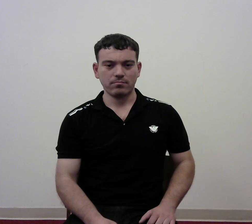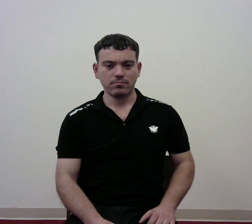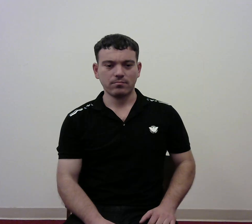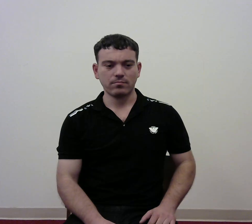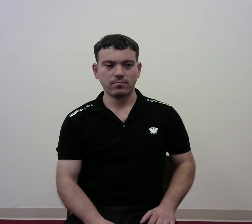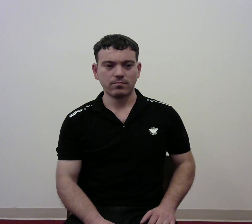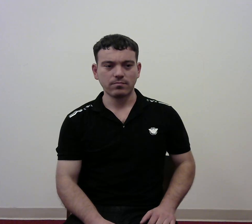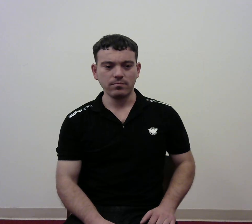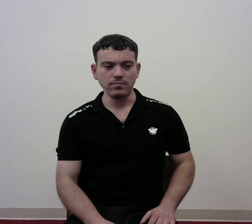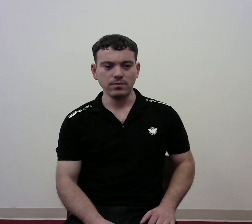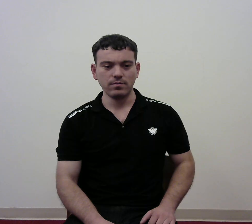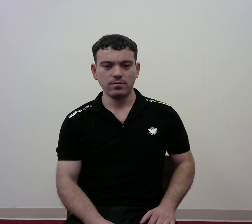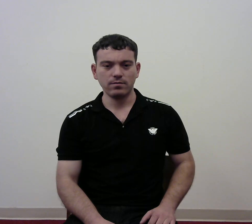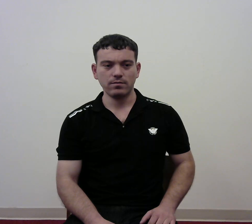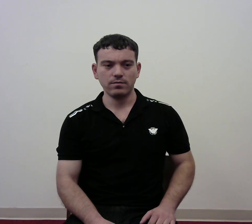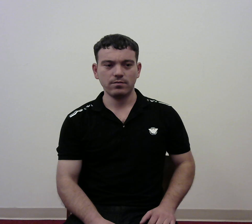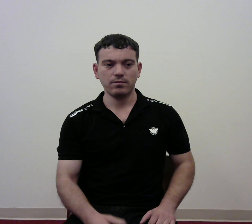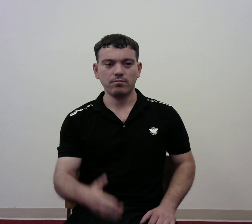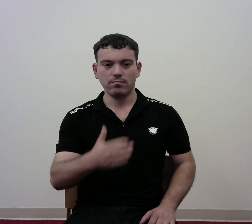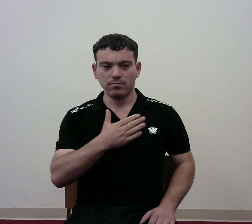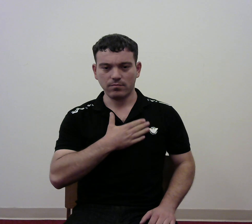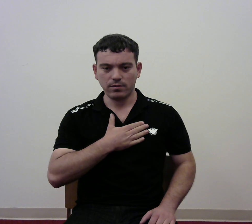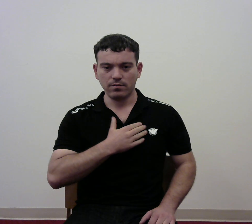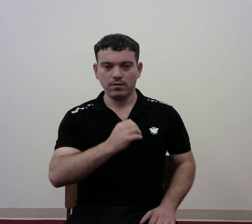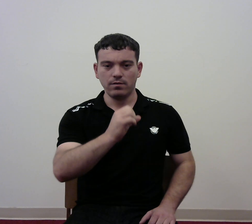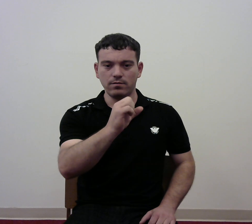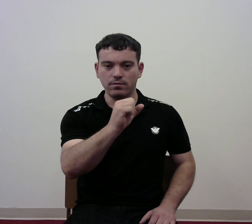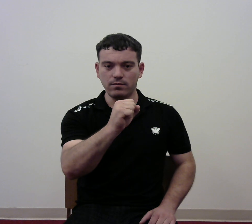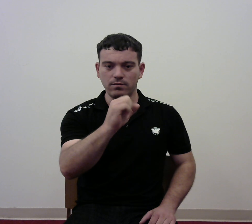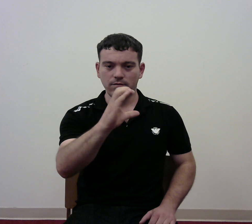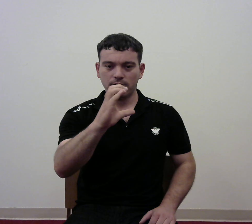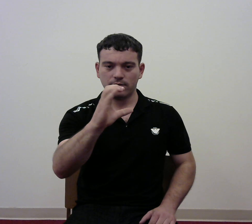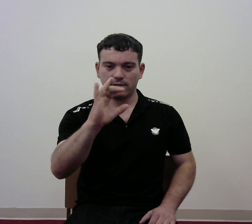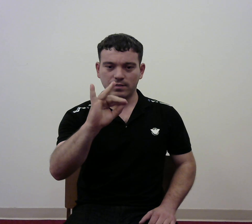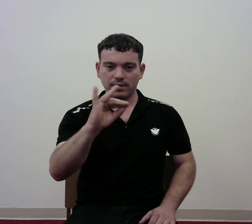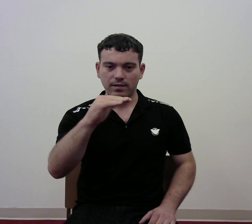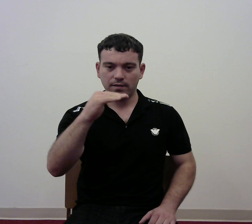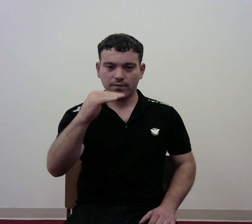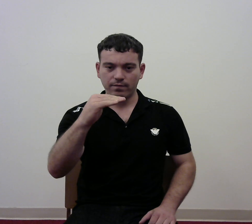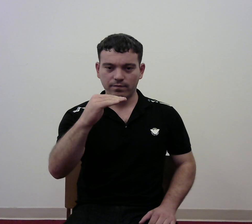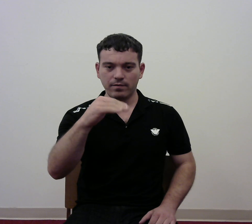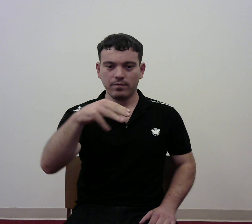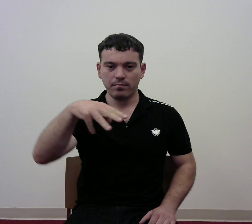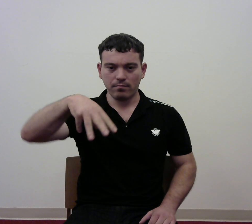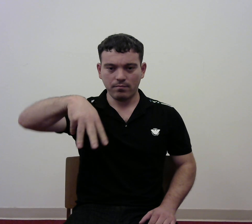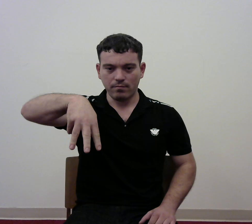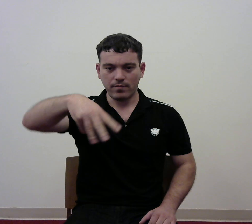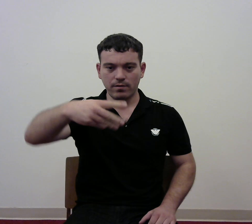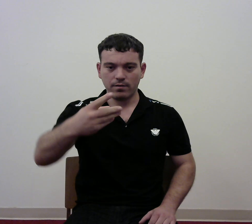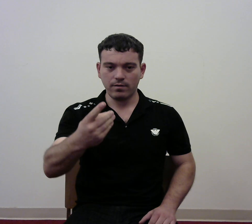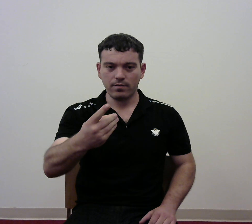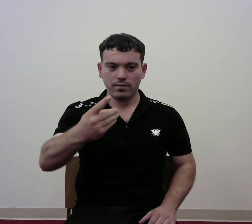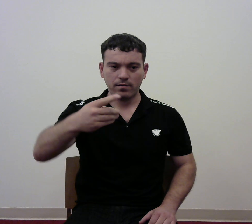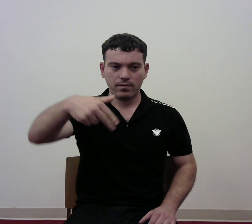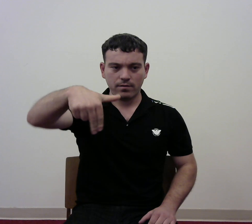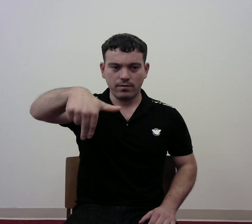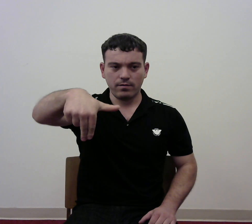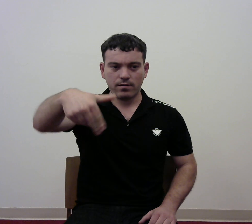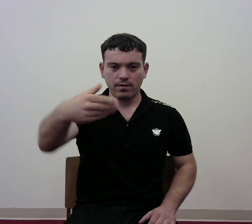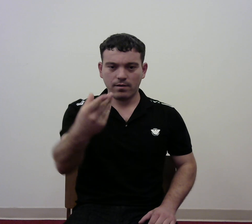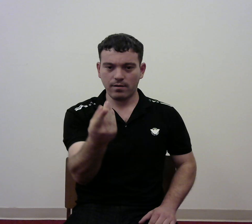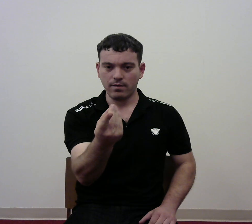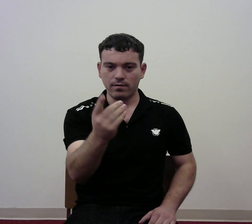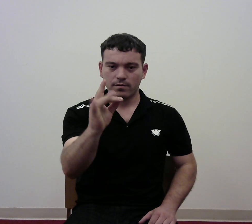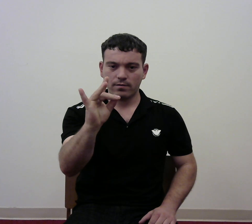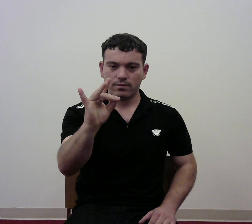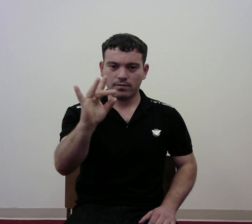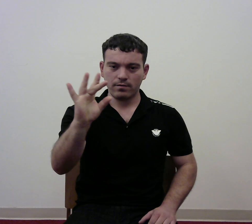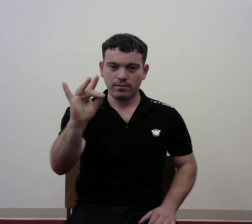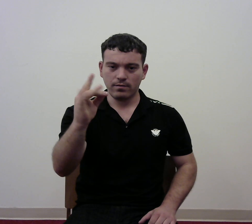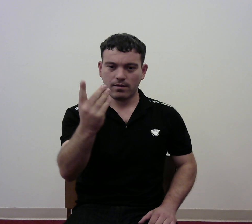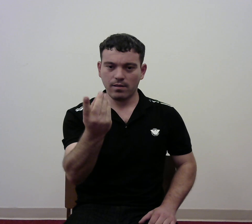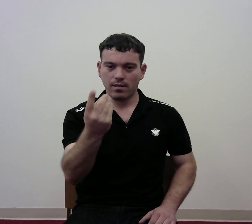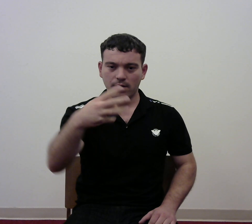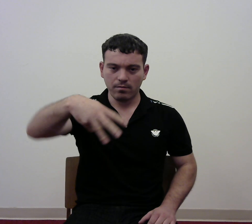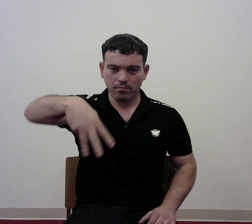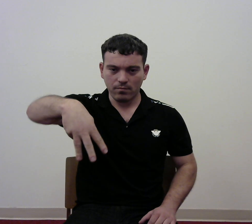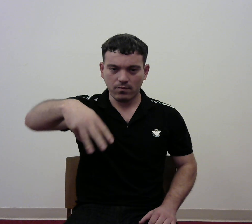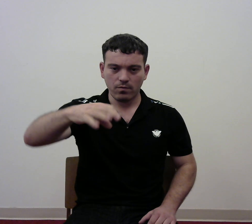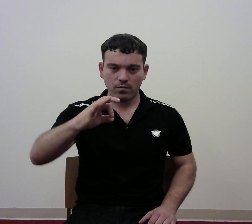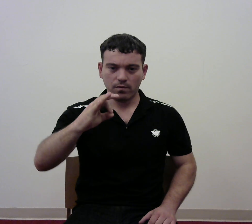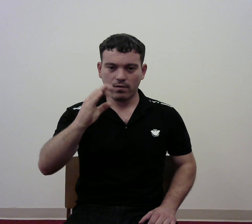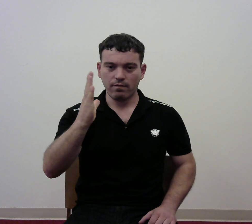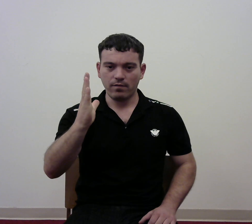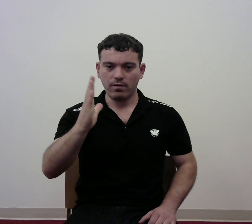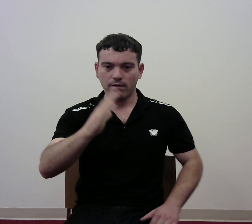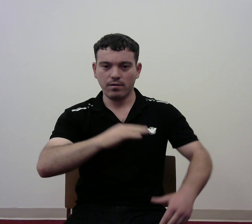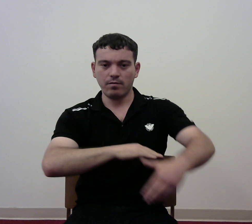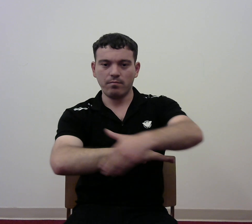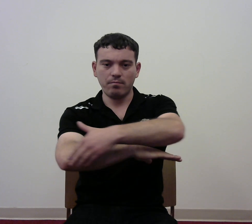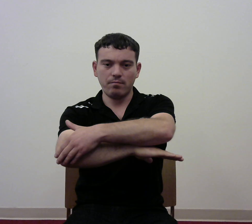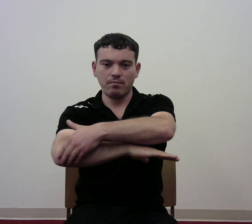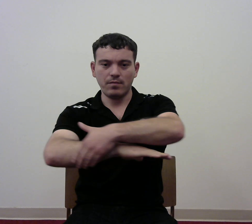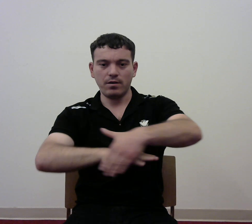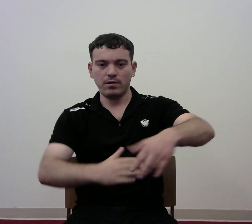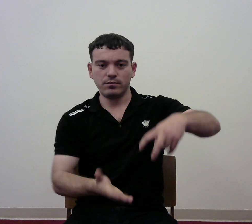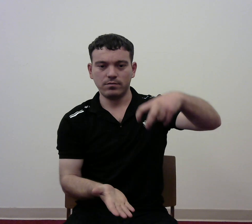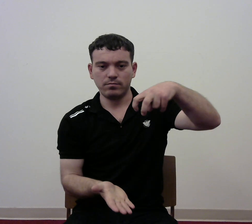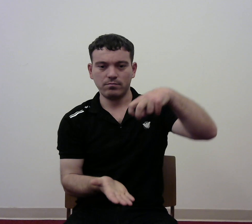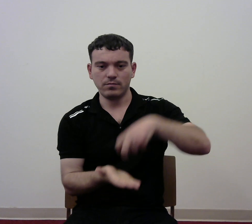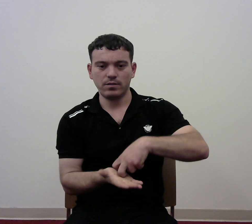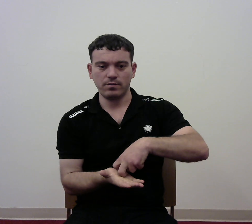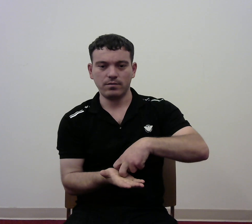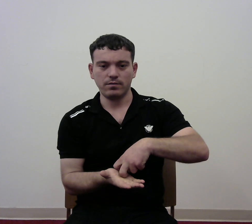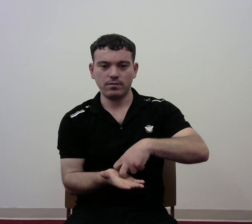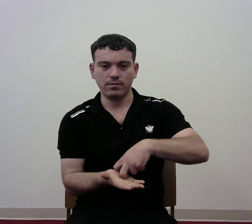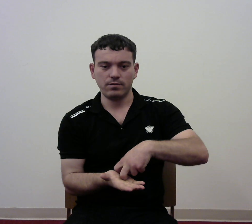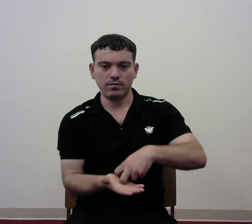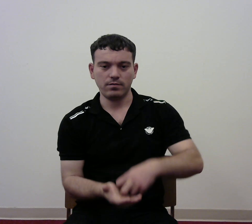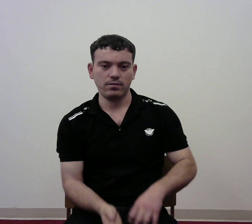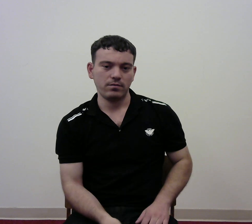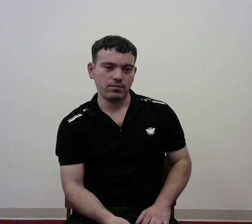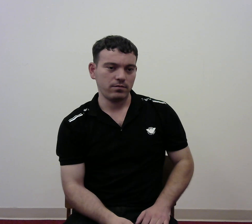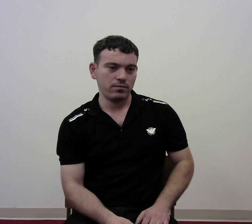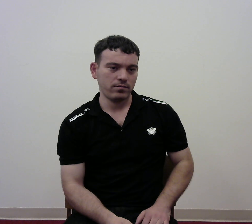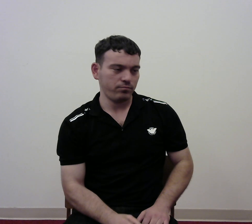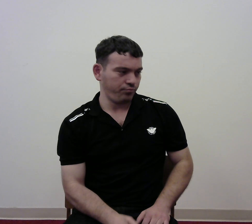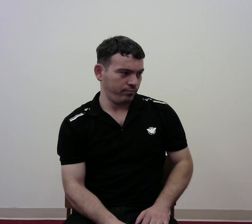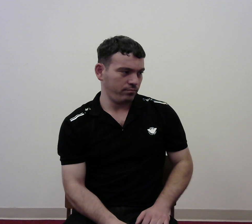Mən Asif Məhərrəmov küçəsində qeydiyyatdayam